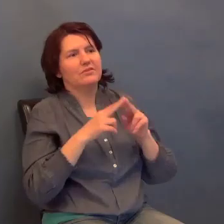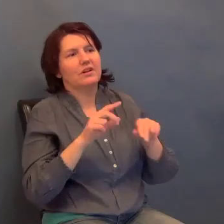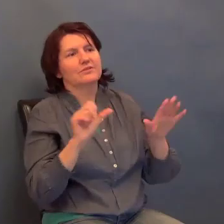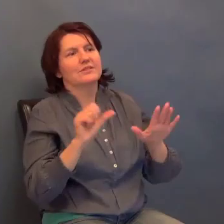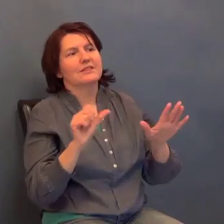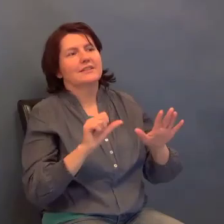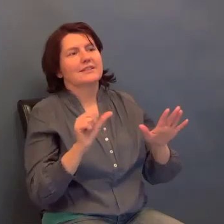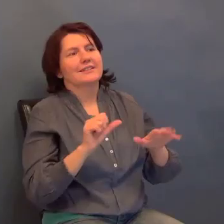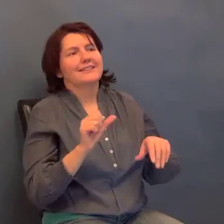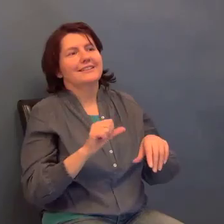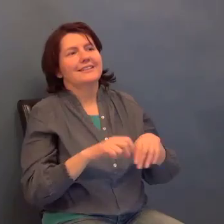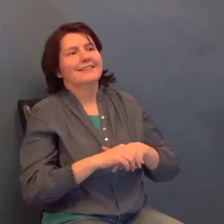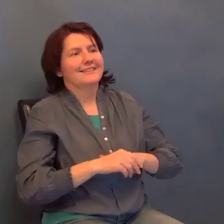Umówiłam się na szóstą.